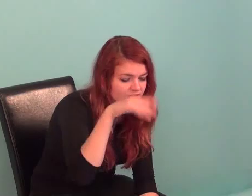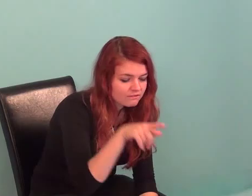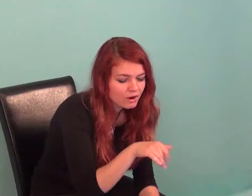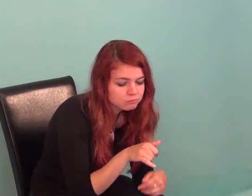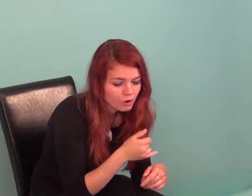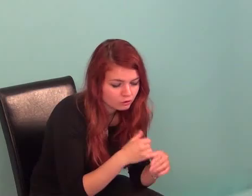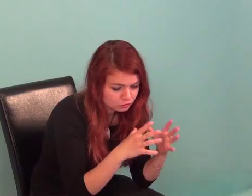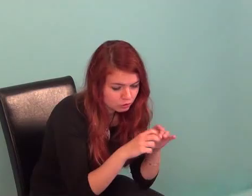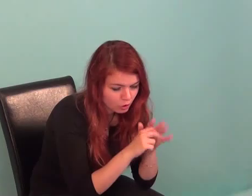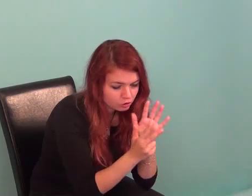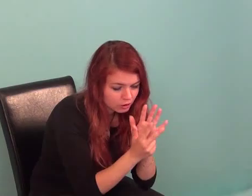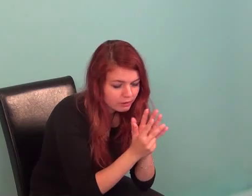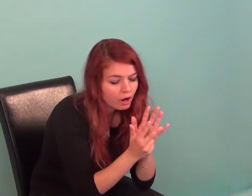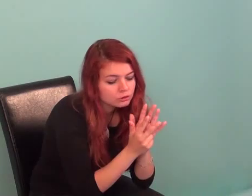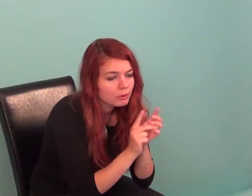Ty w piątek od dziesiątej do osiemnastej...